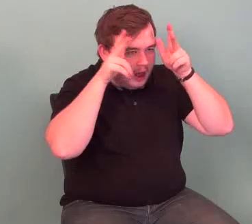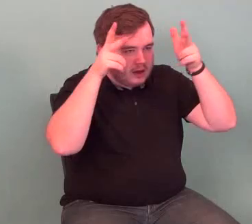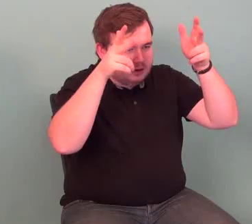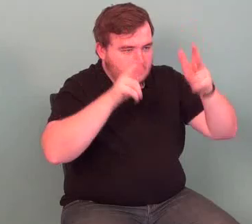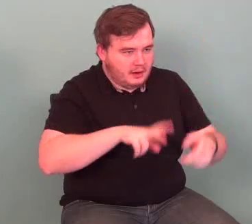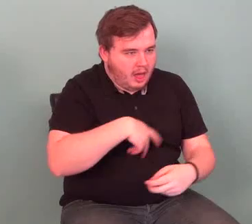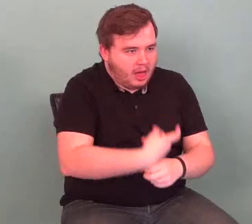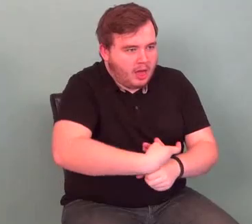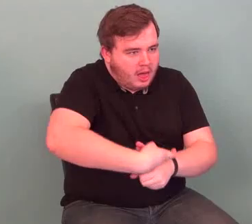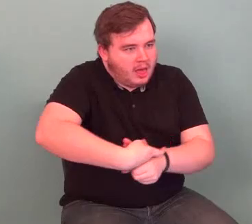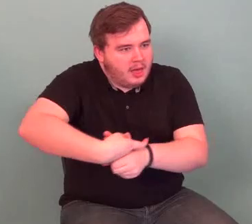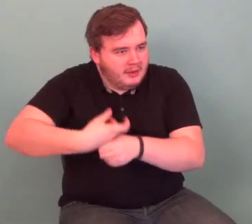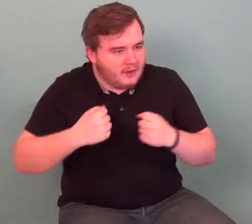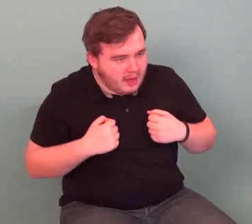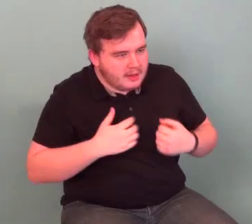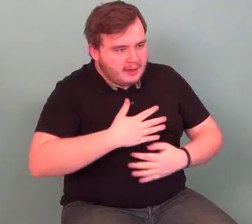Chłopiec jest na biegnącym jeleniu, trzyma się za rogi.